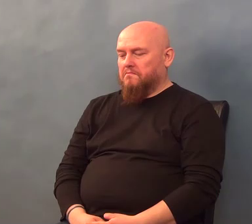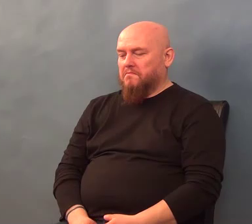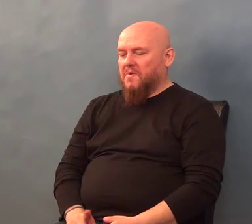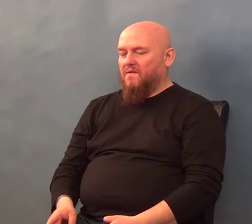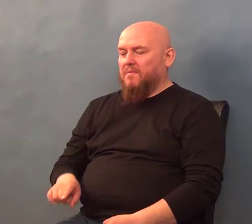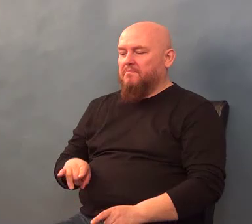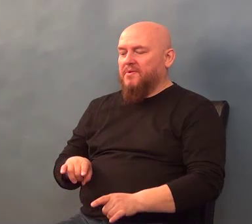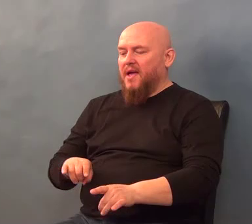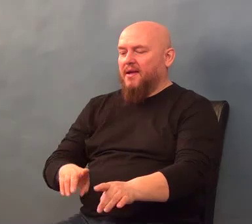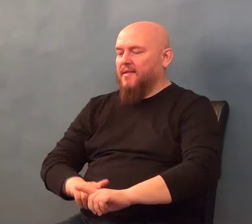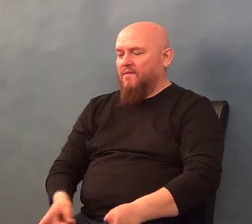Nie wolno biegać.